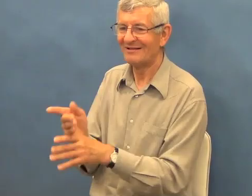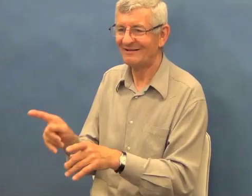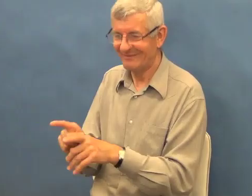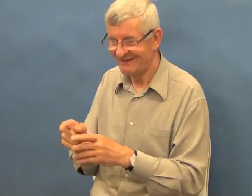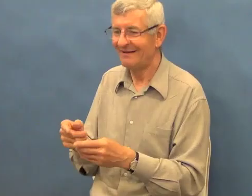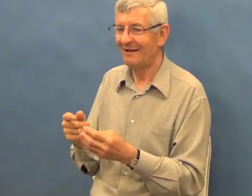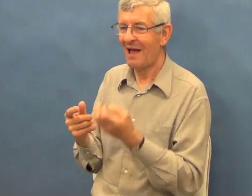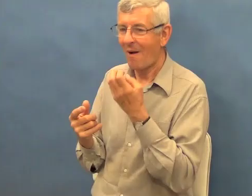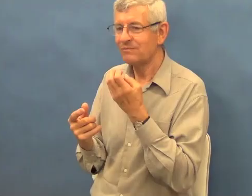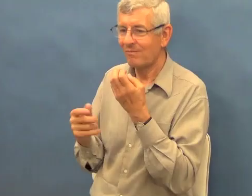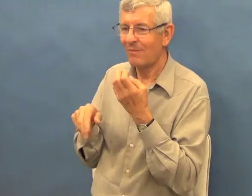Idą i jedzą owoce.